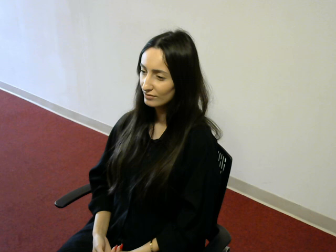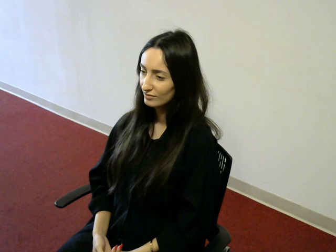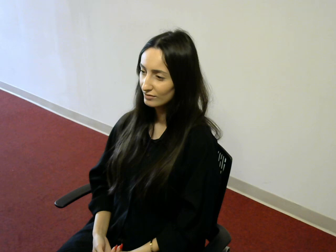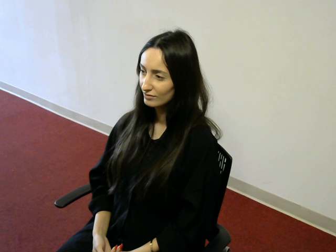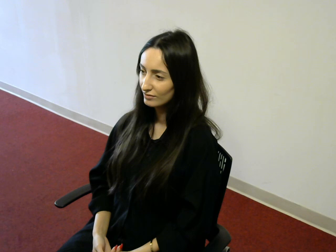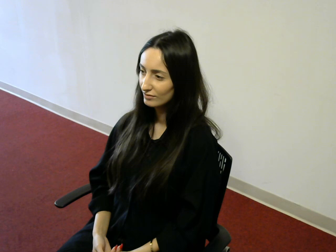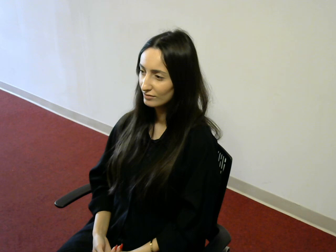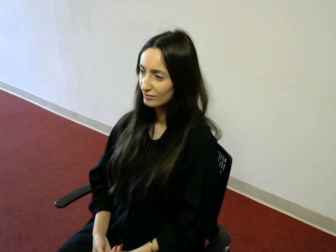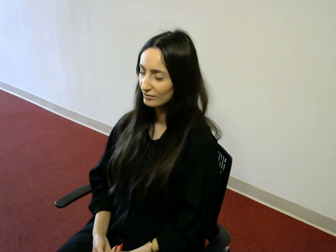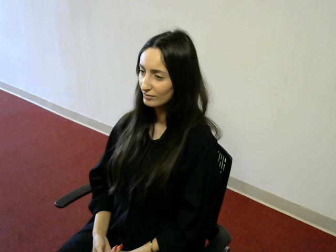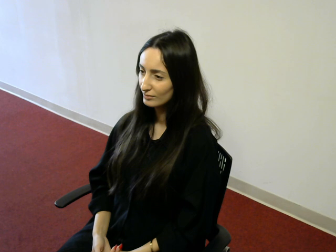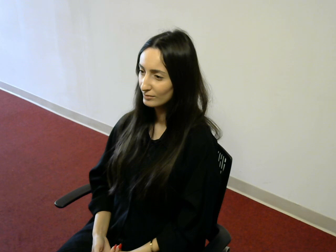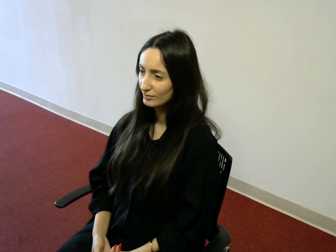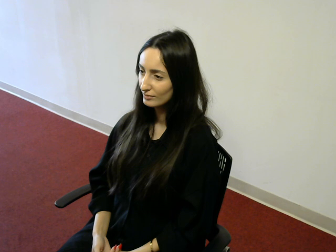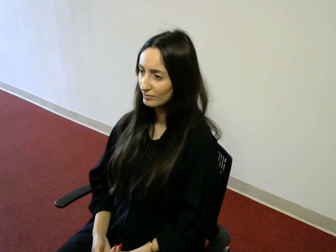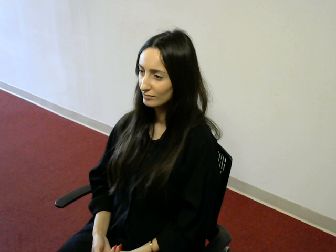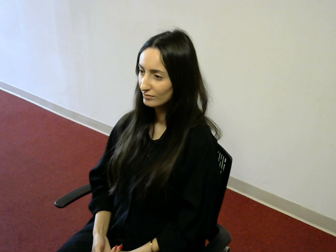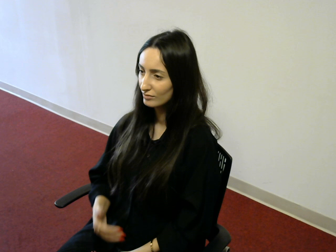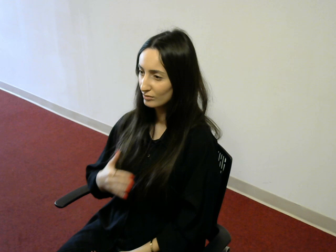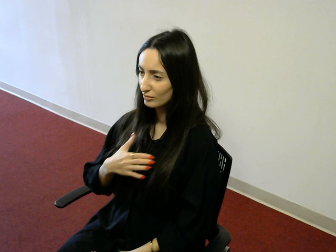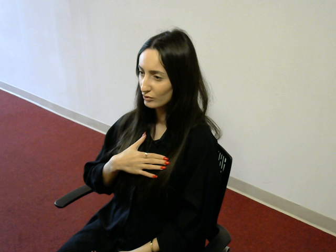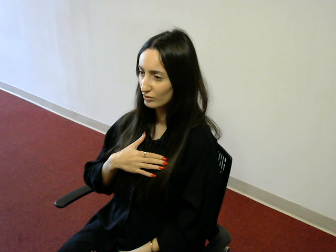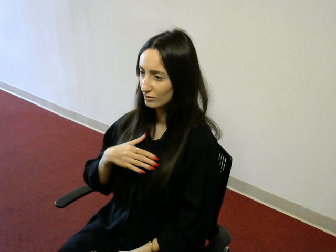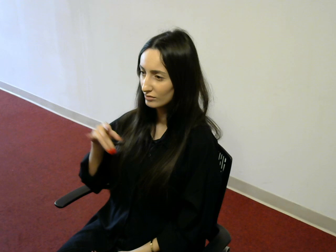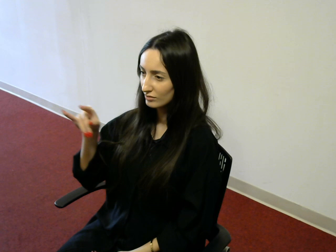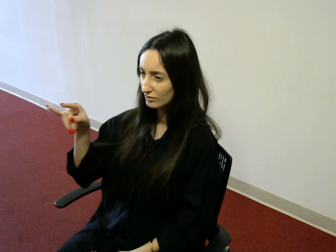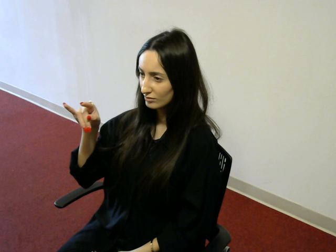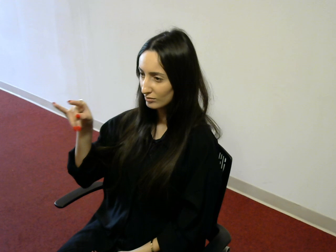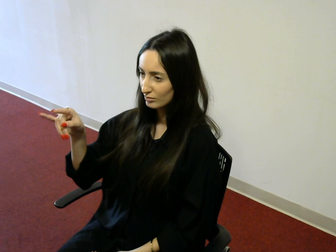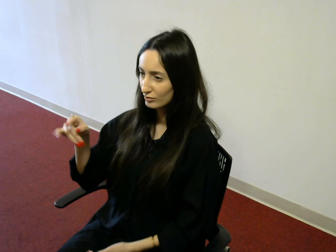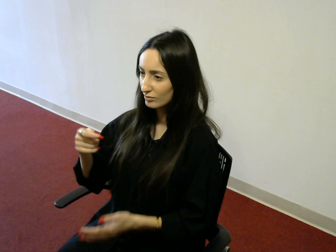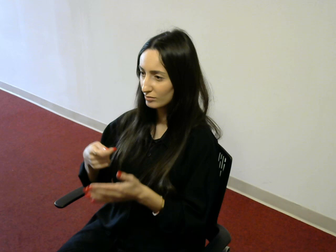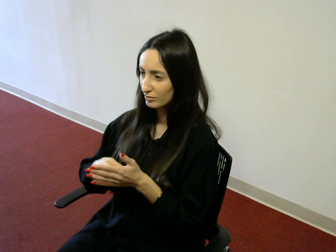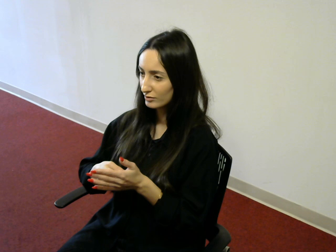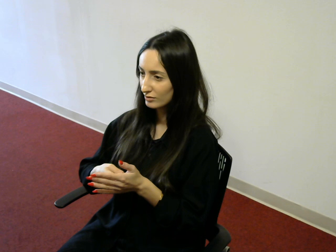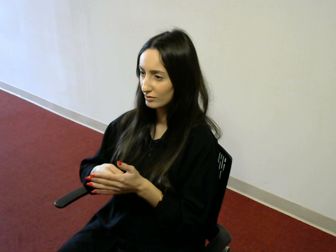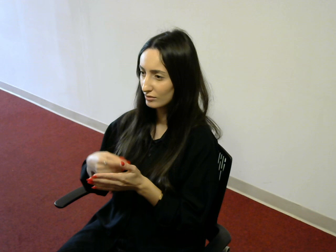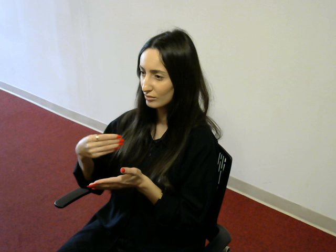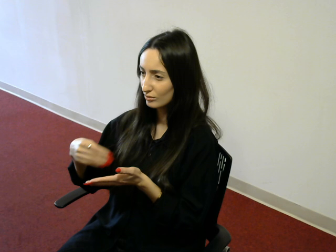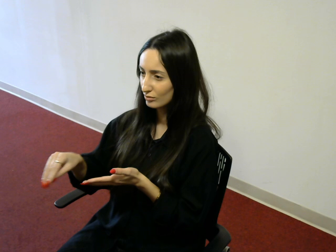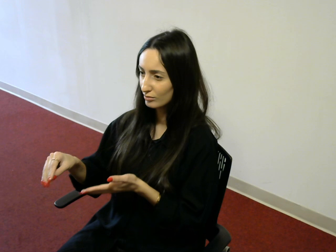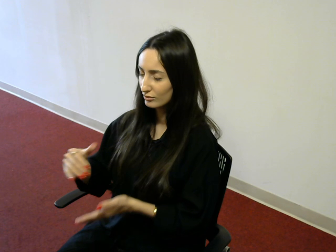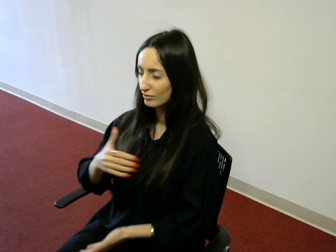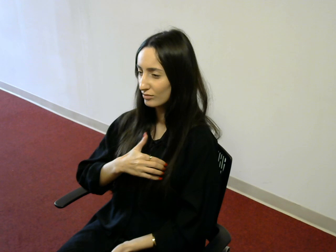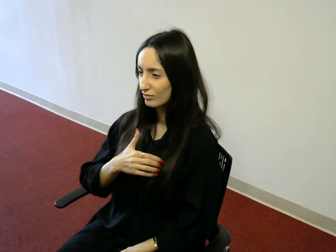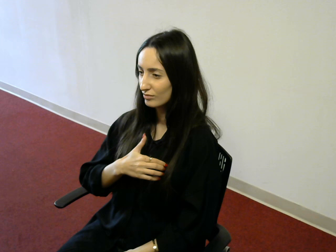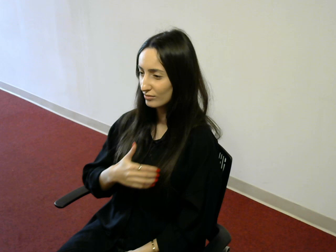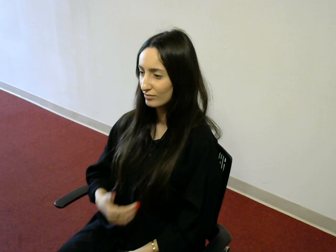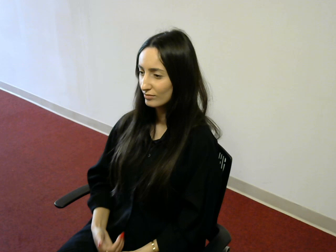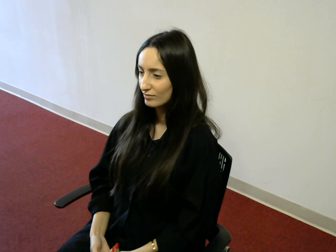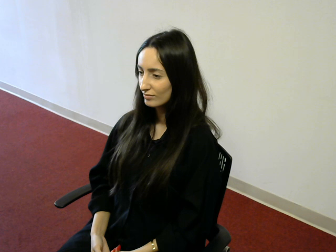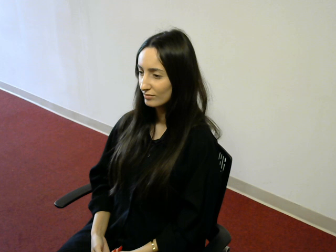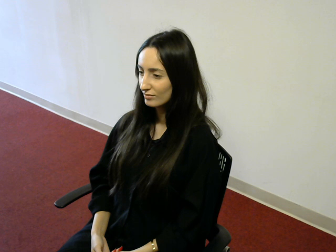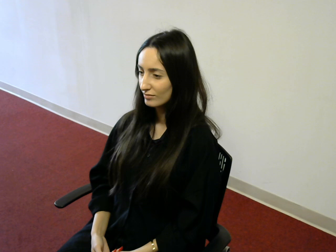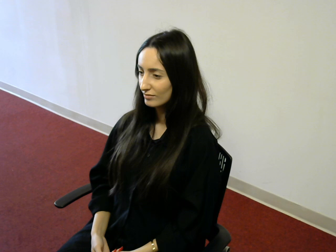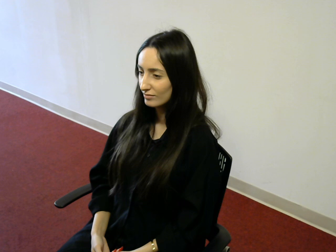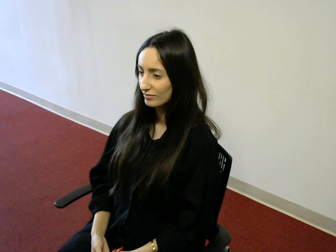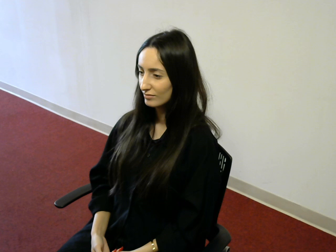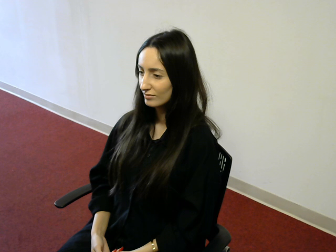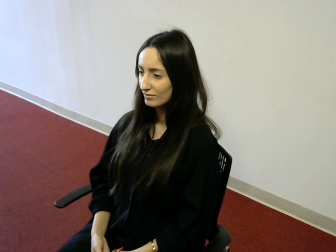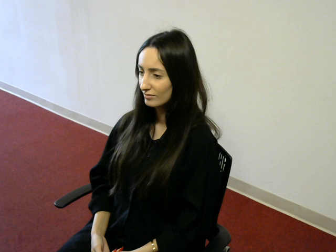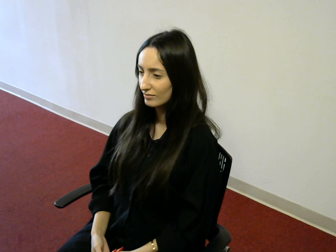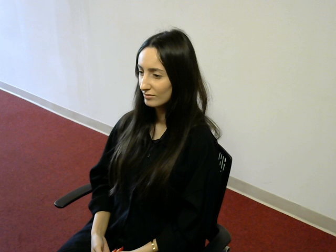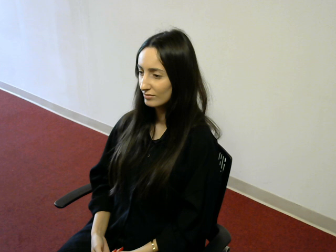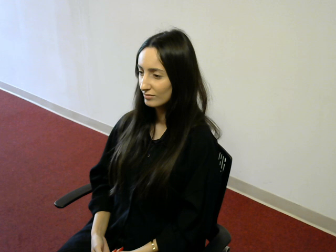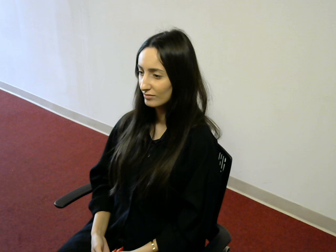Mən təyyarə bileti almaq istəyirəm